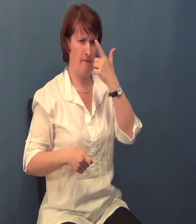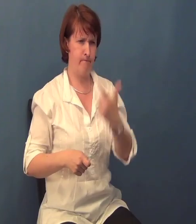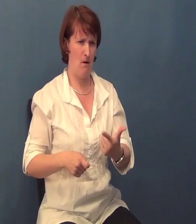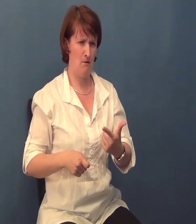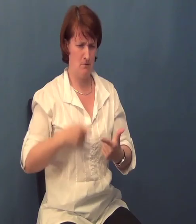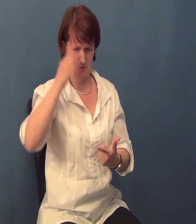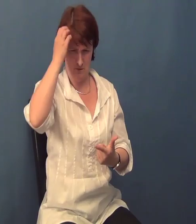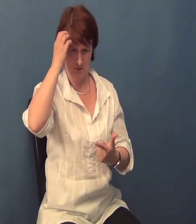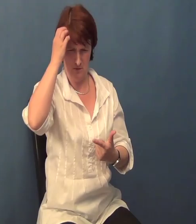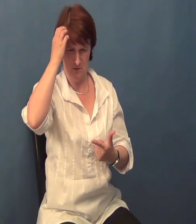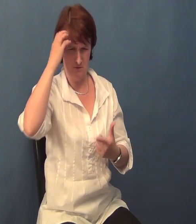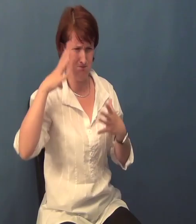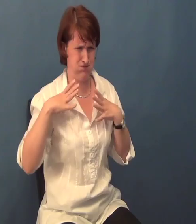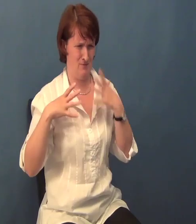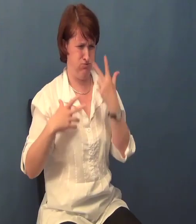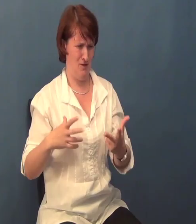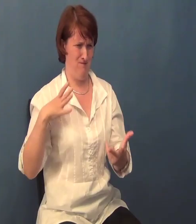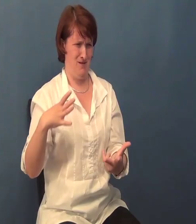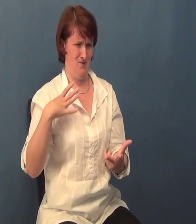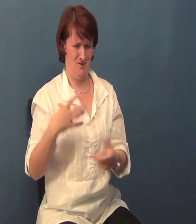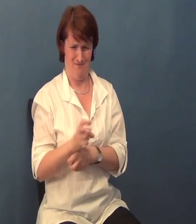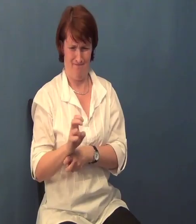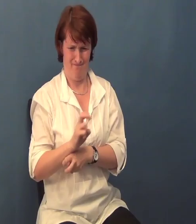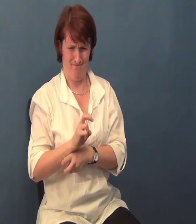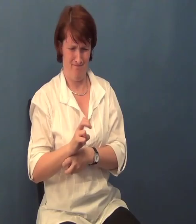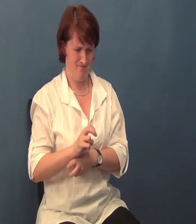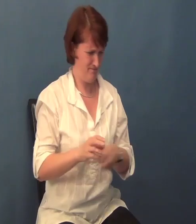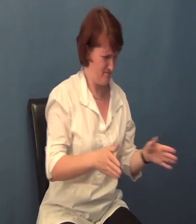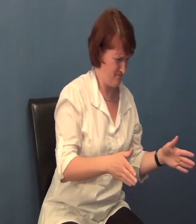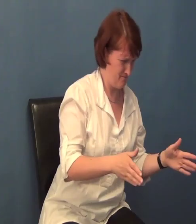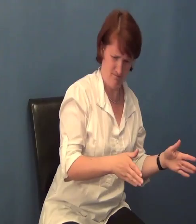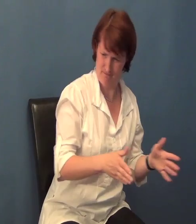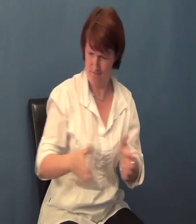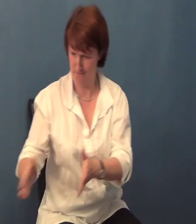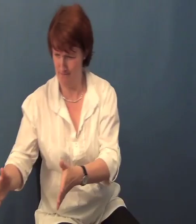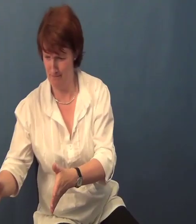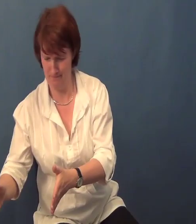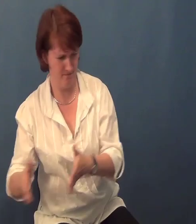Drapie się po głowie, były trzy, były, zastanawia się, patrzy, jeden i drugi, nie wiem, wyjmuje gruszki z kieszeni.